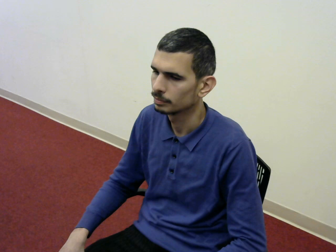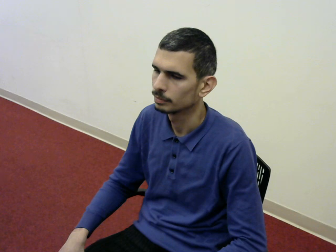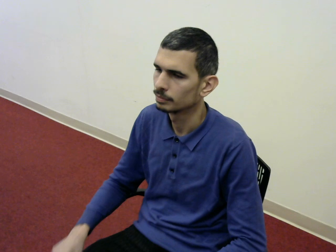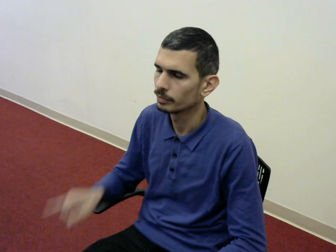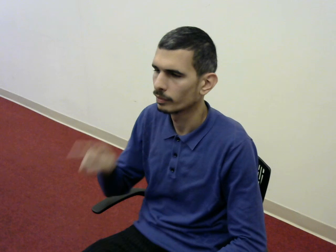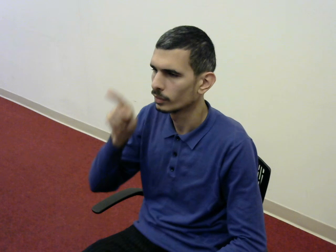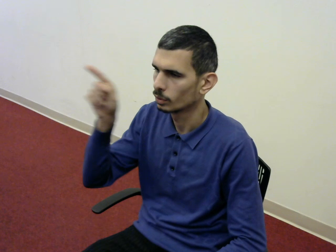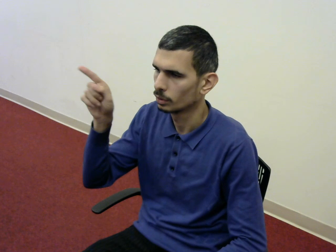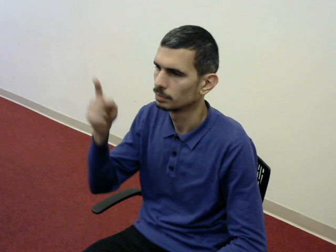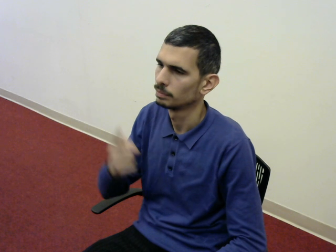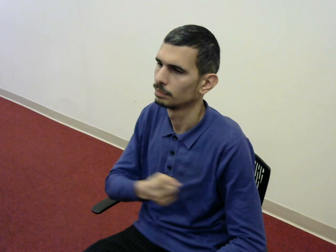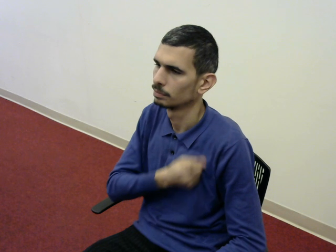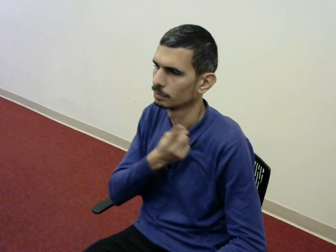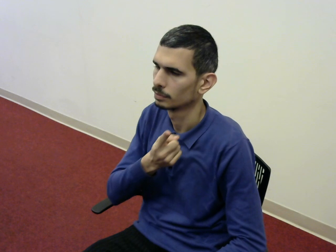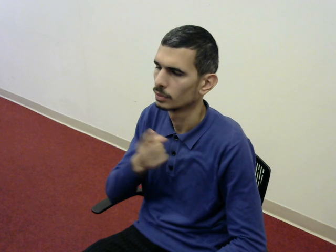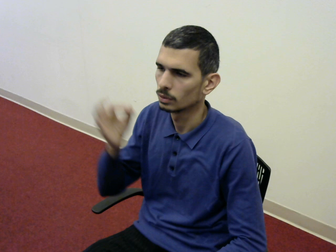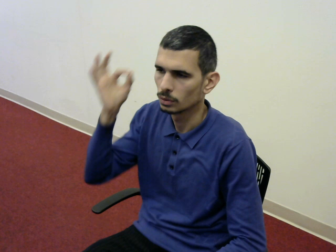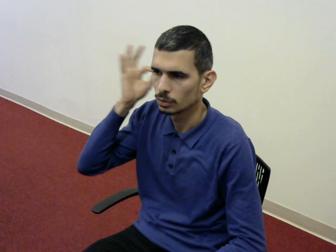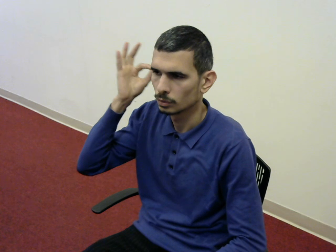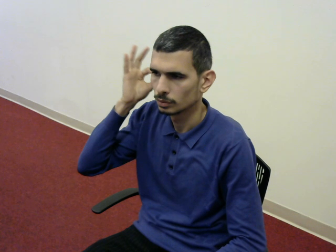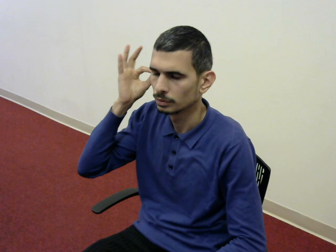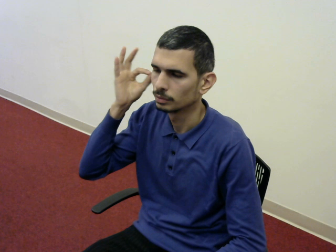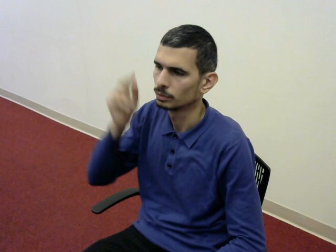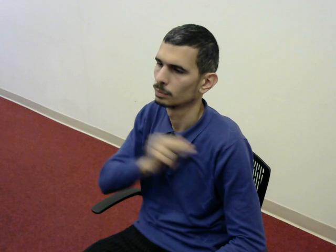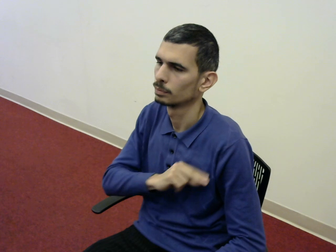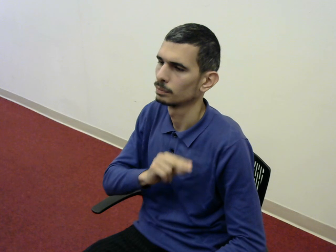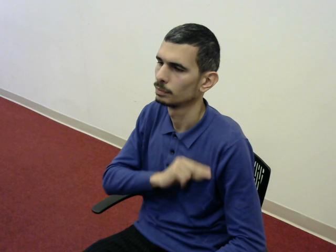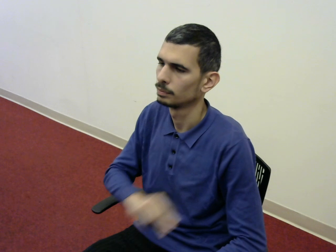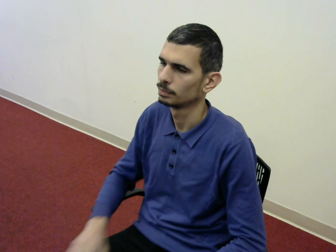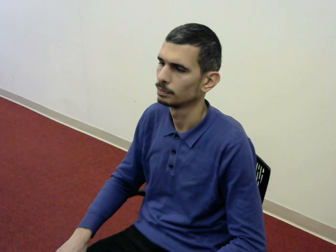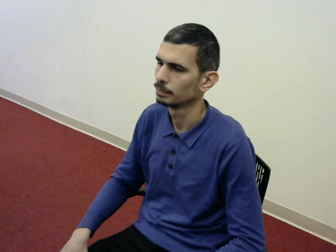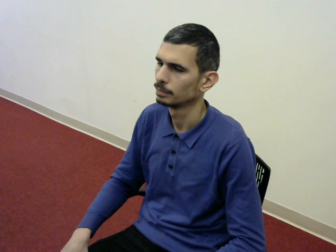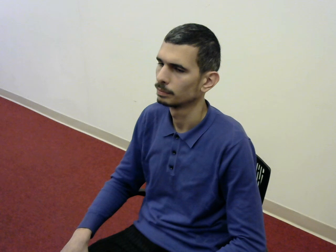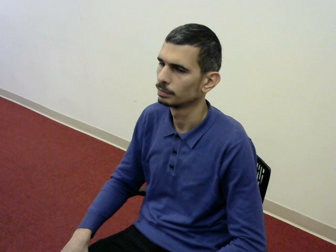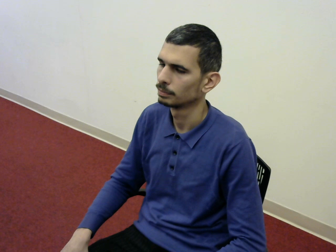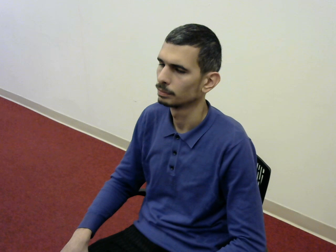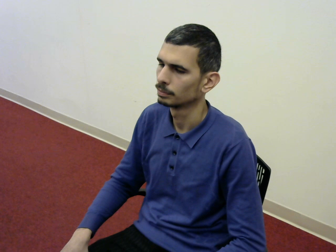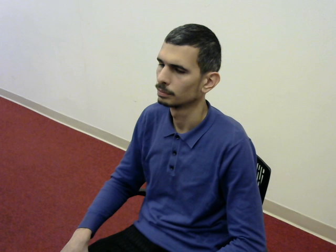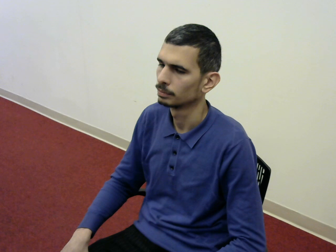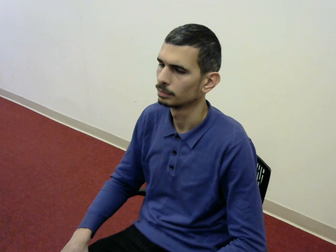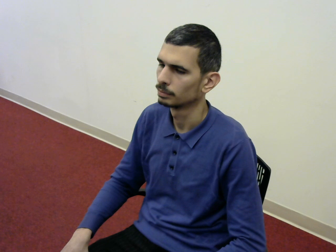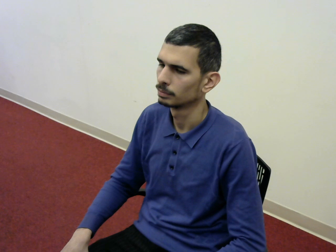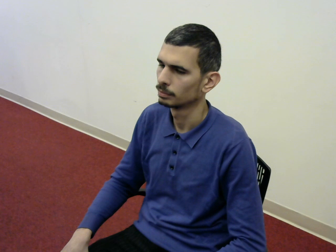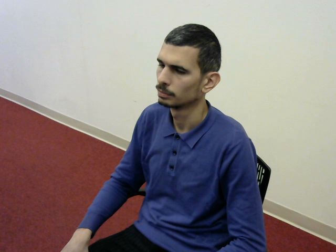Orda professional həkimlər çalışır